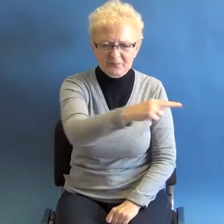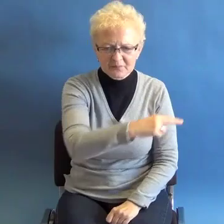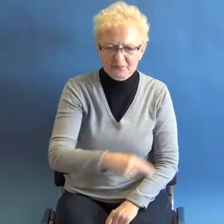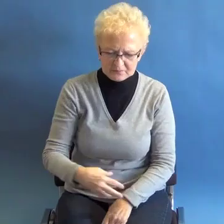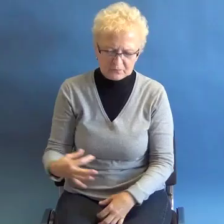Wolno.